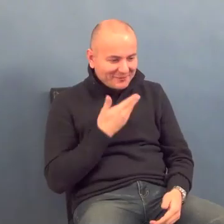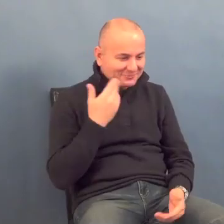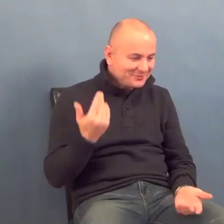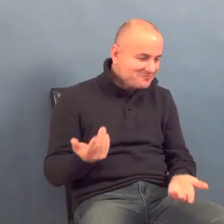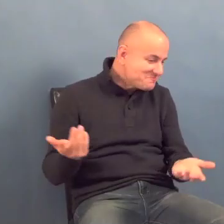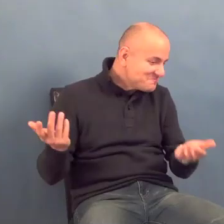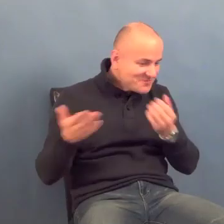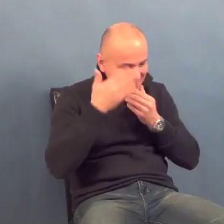Nie ma broni.